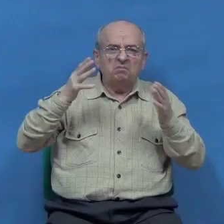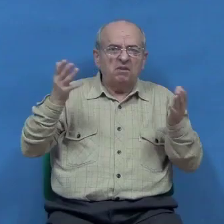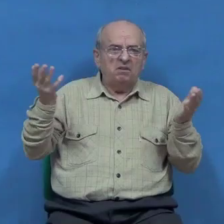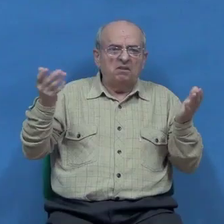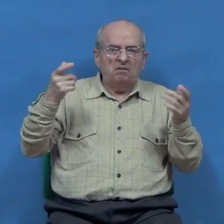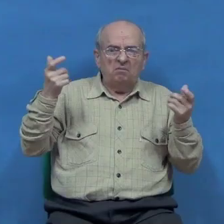Niebezpieczeństwo.